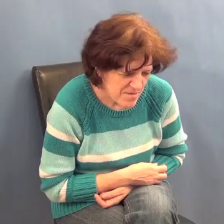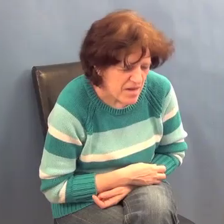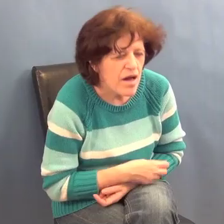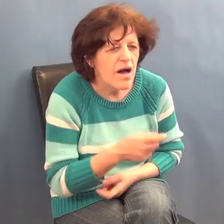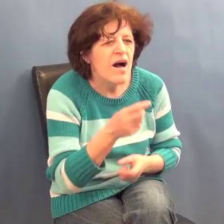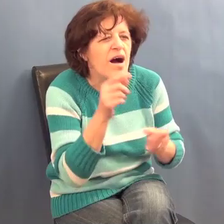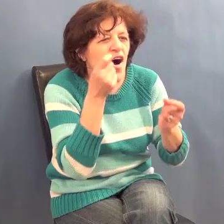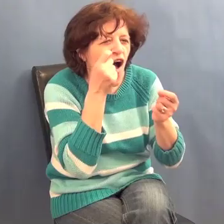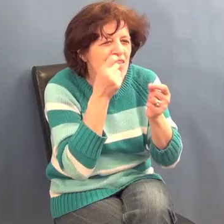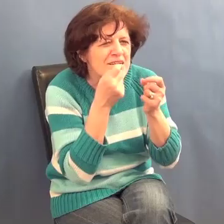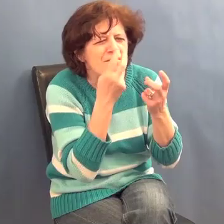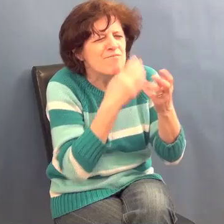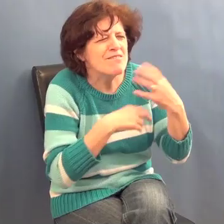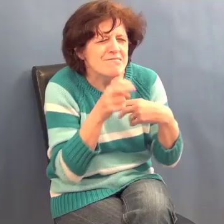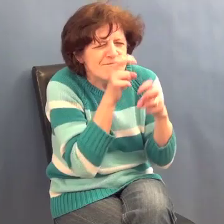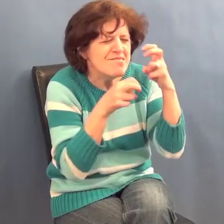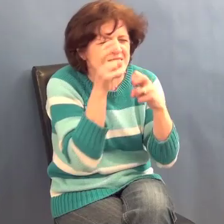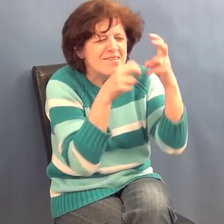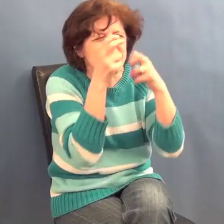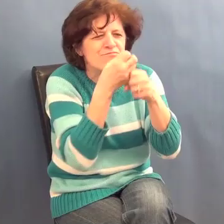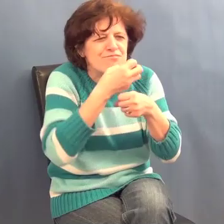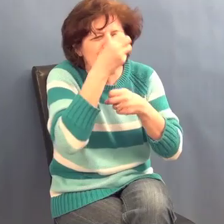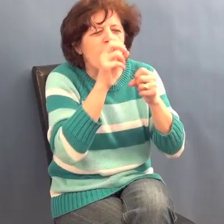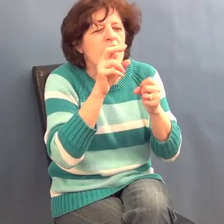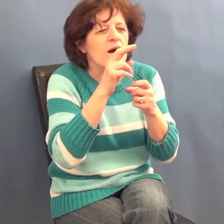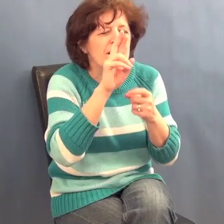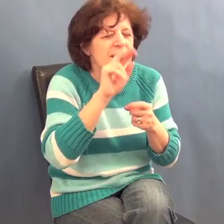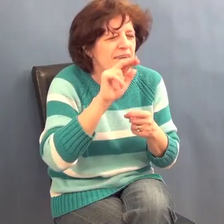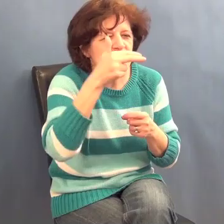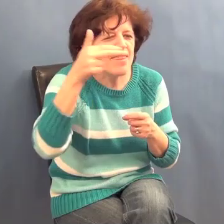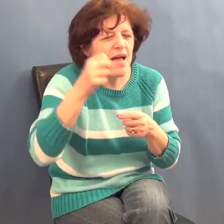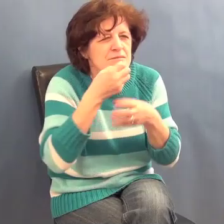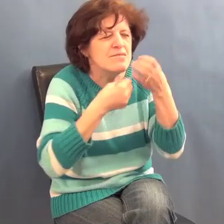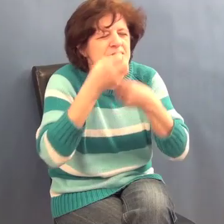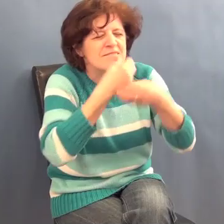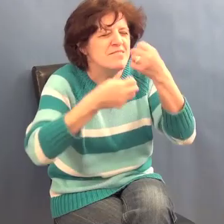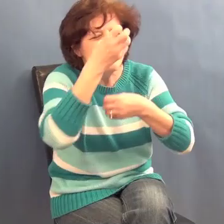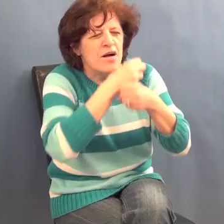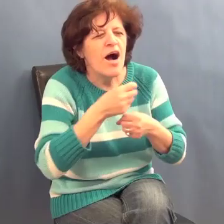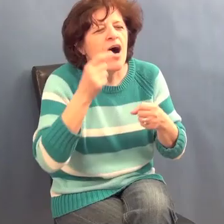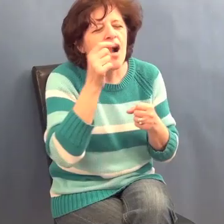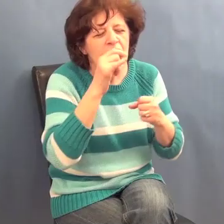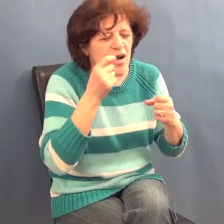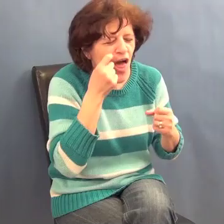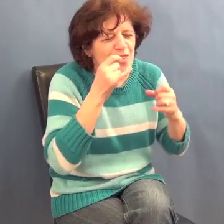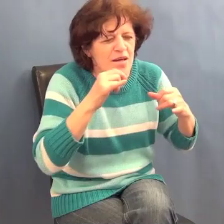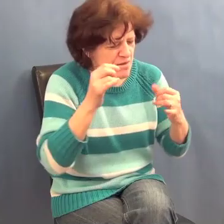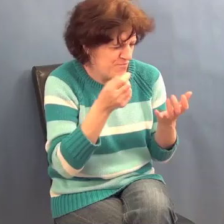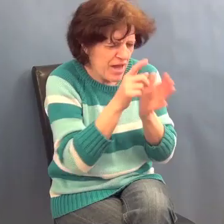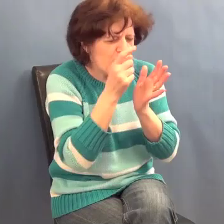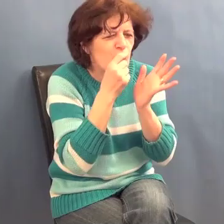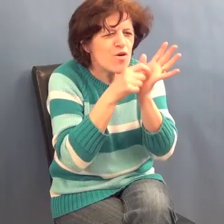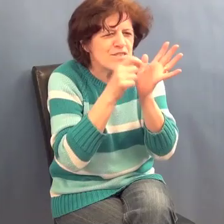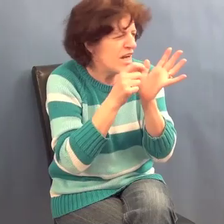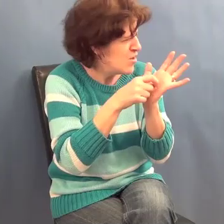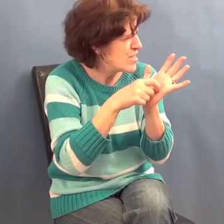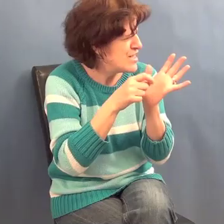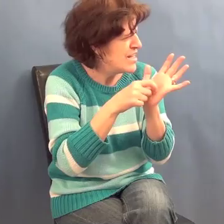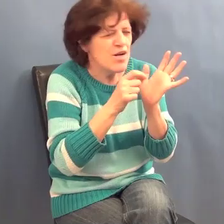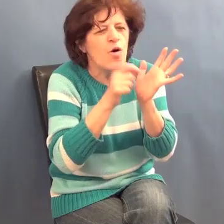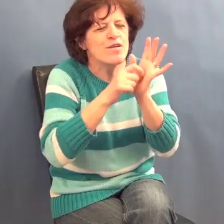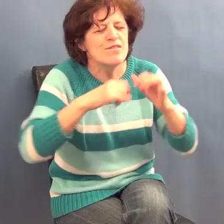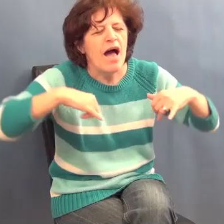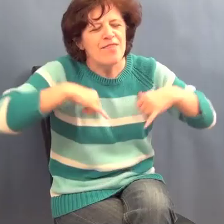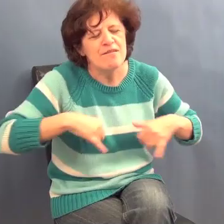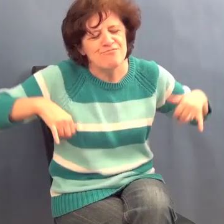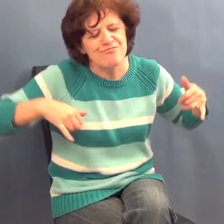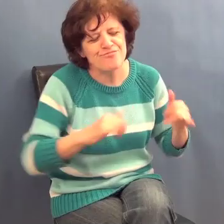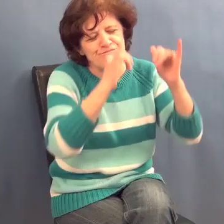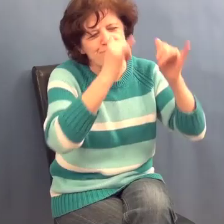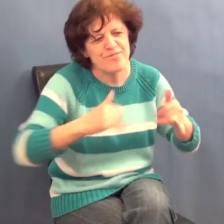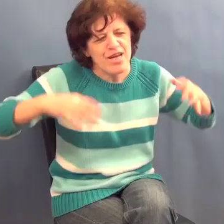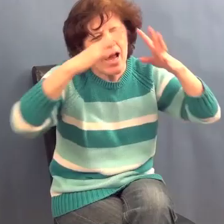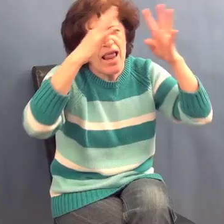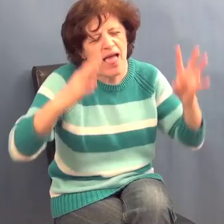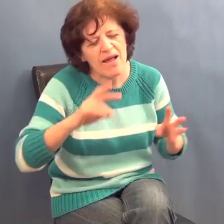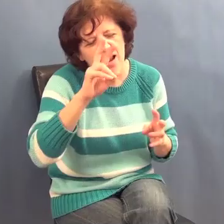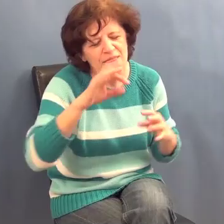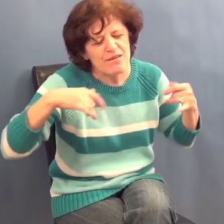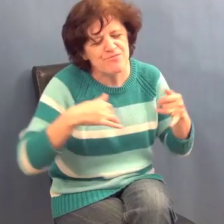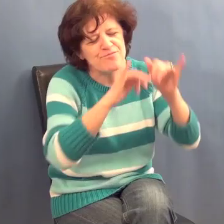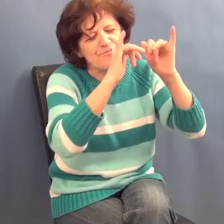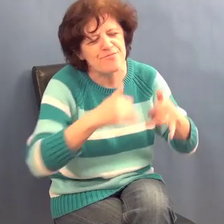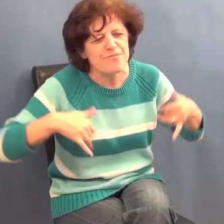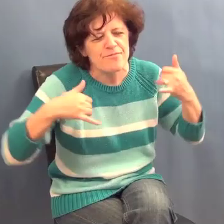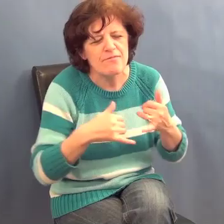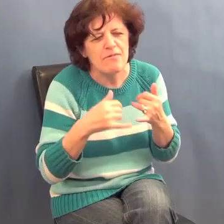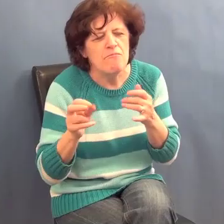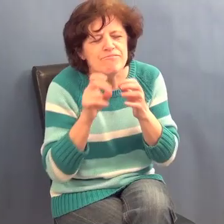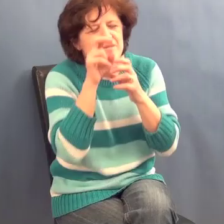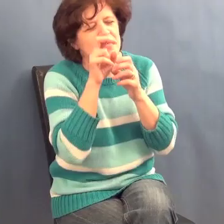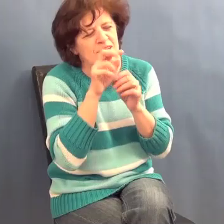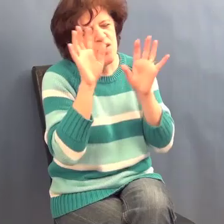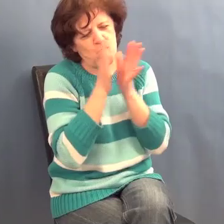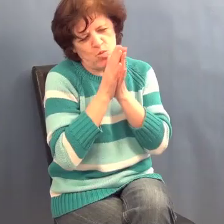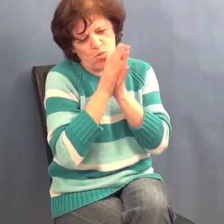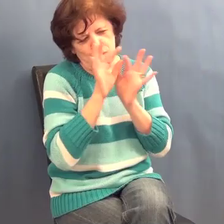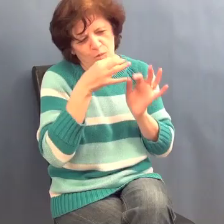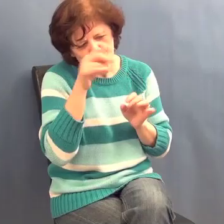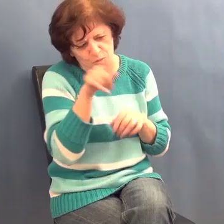Kot wspiął się po rynnie i widzi w klatce kurczaka, który się huśta na huśtawce. Kot zaczął dyrygować mu palcem.